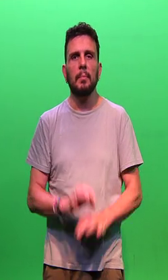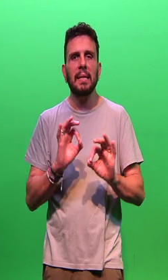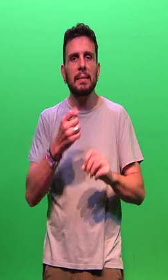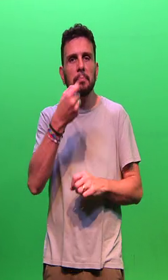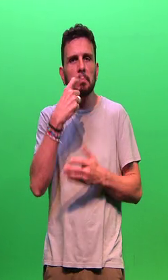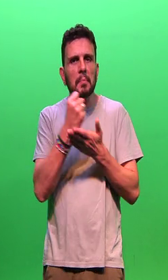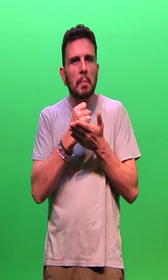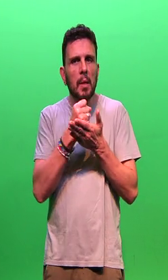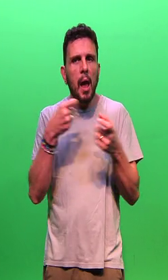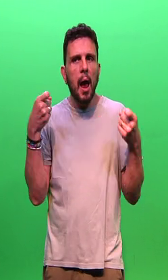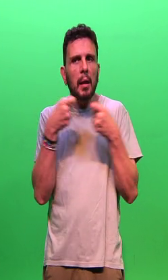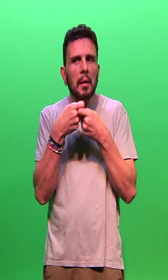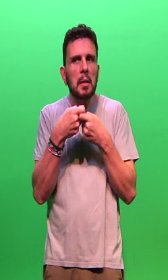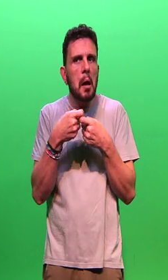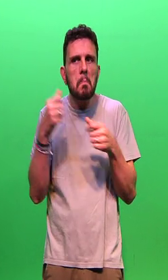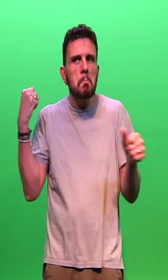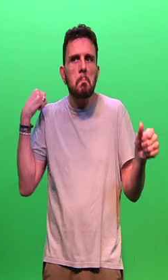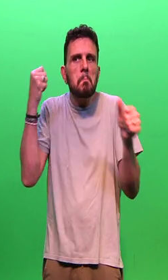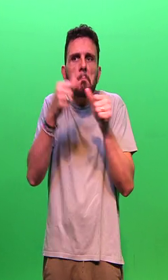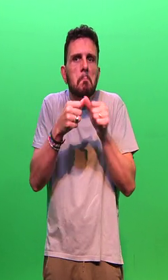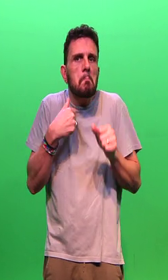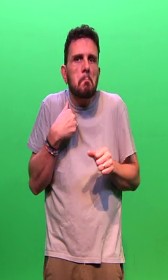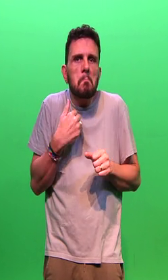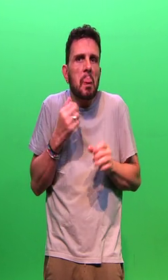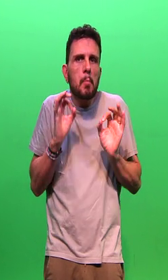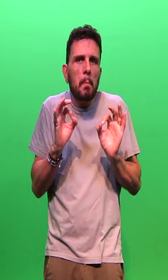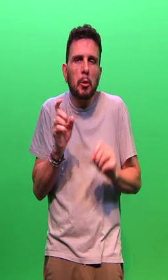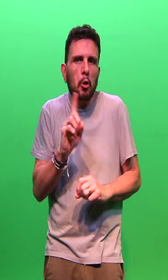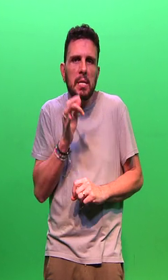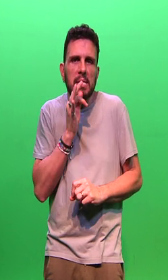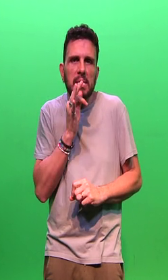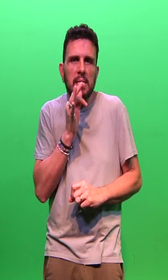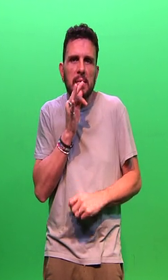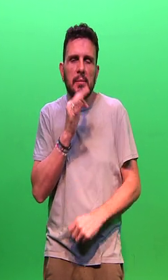No m'he pres mai cap pastilla per l'al·lèrgia, de moment encara no.